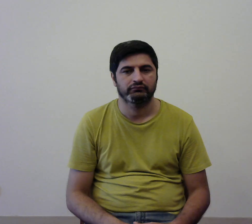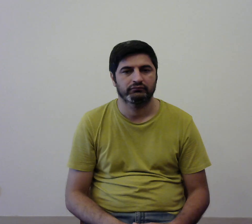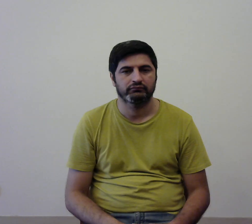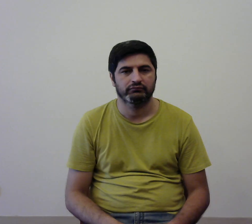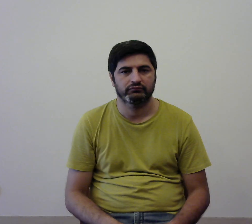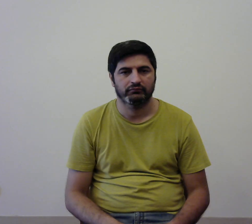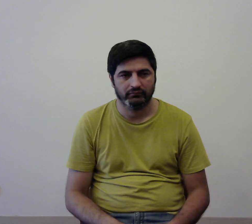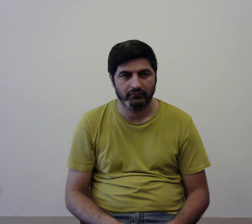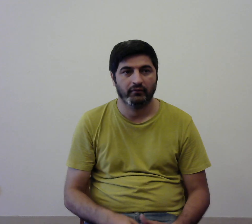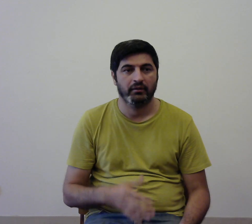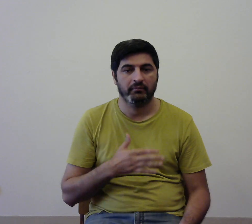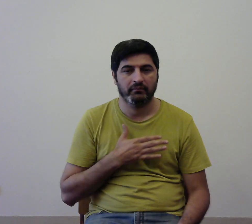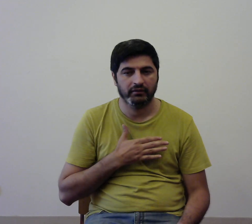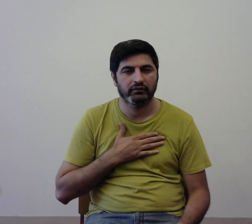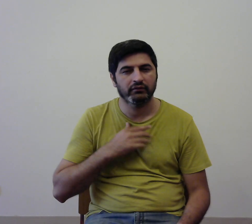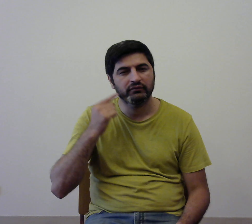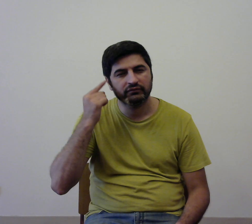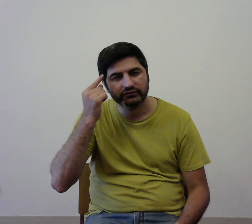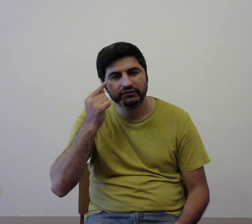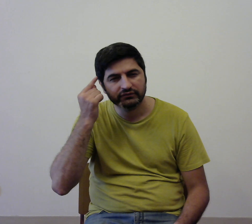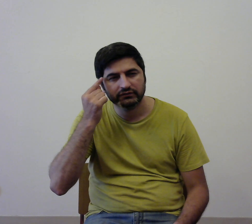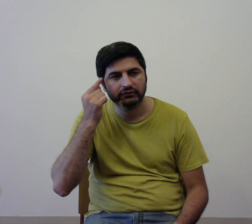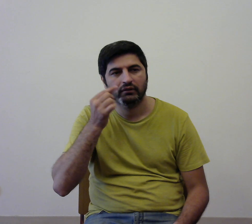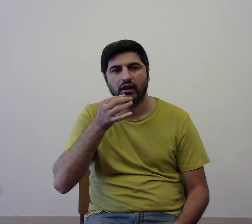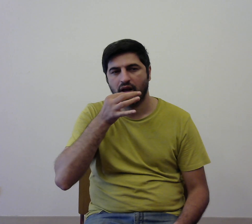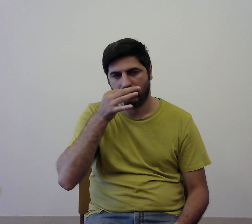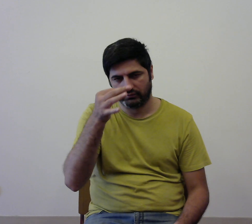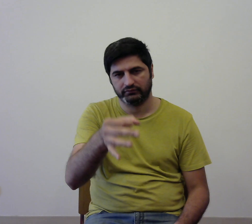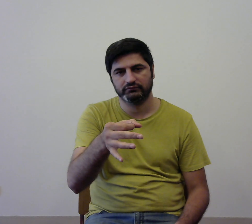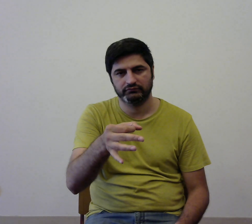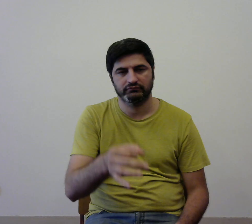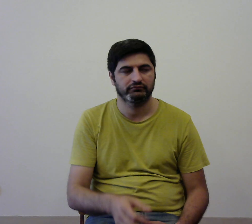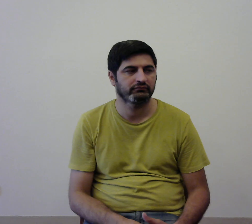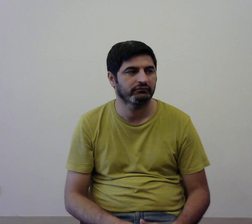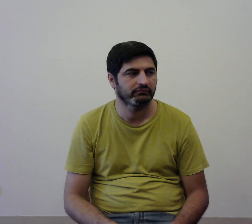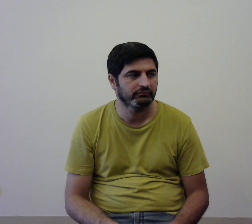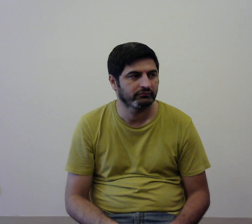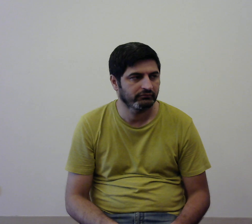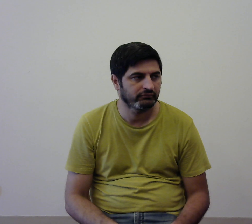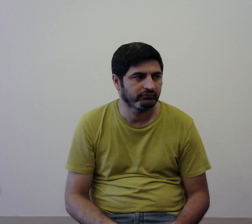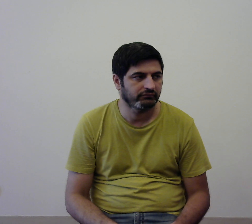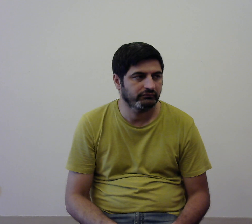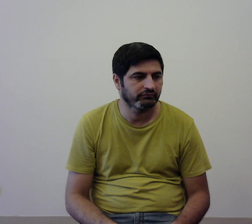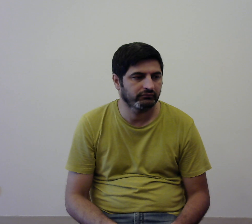Mən fikirləşim, deyərəm